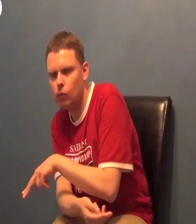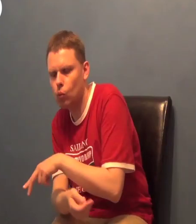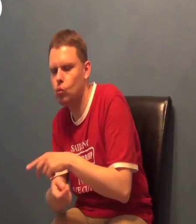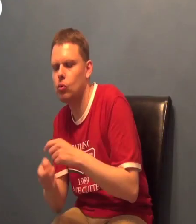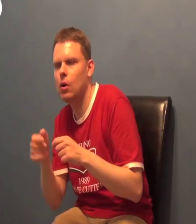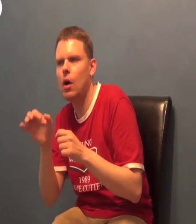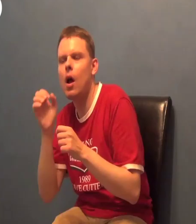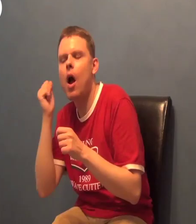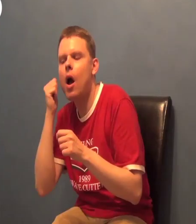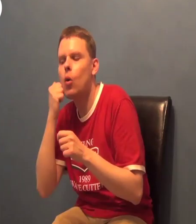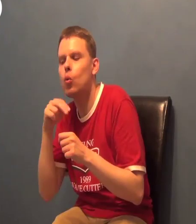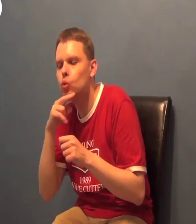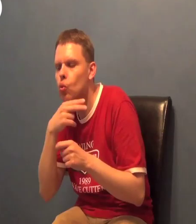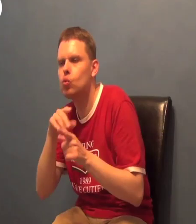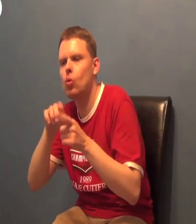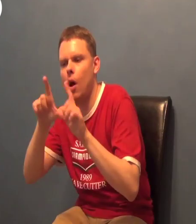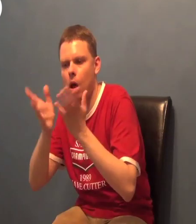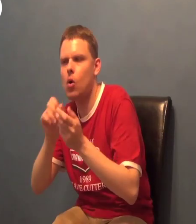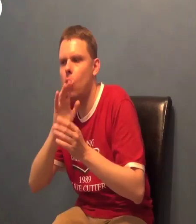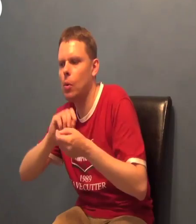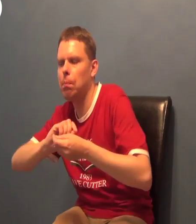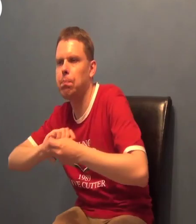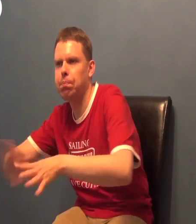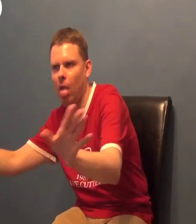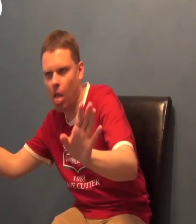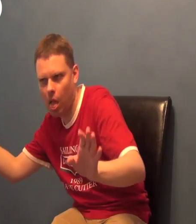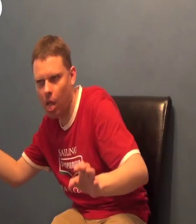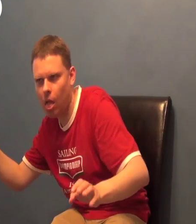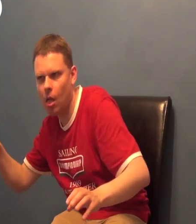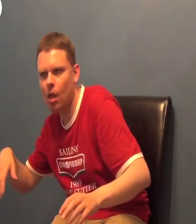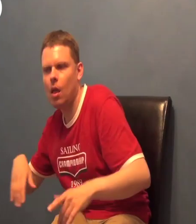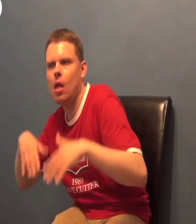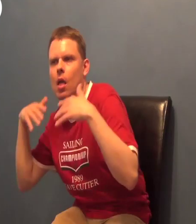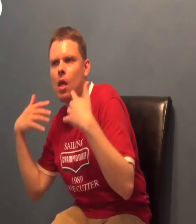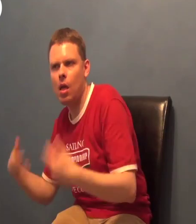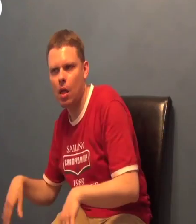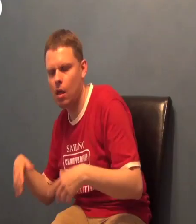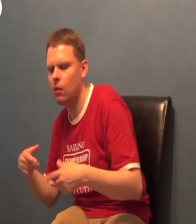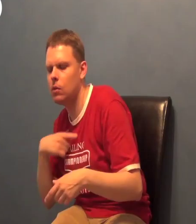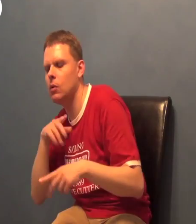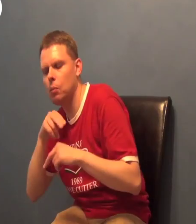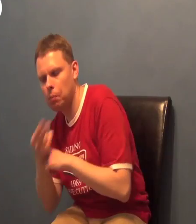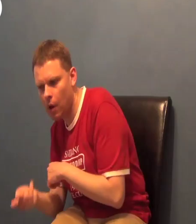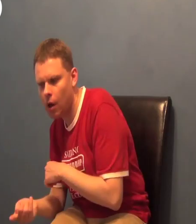Gruszki wypadają z kosza. Chłopiec jest zdenerwowany.